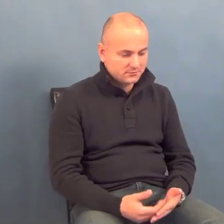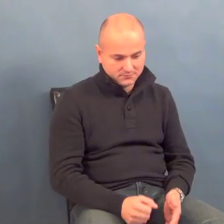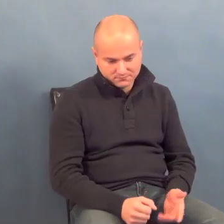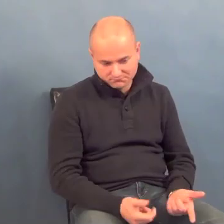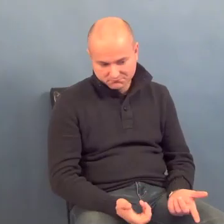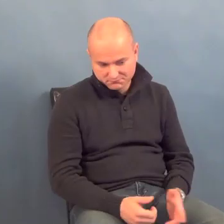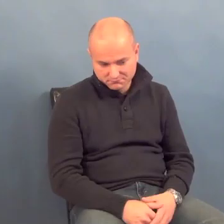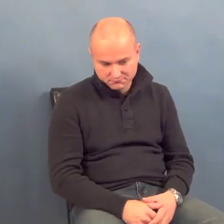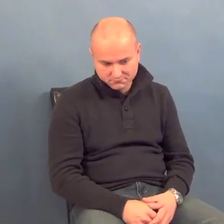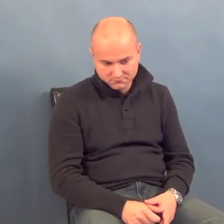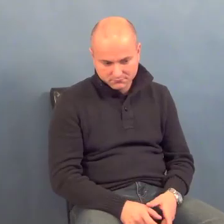Dlaczego porusza wajchą?